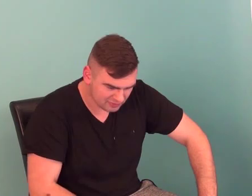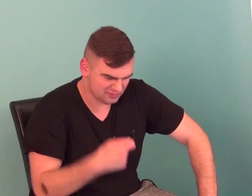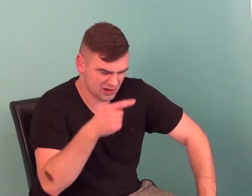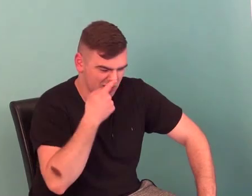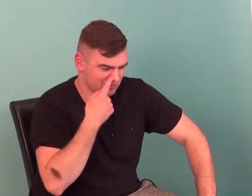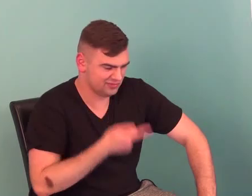Wyjazd do Olsztyna.